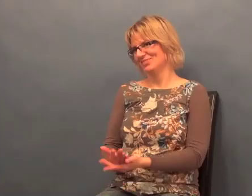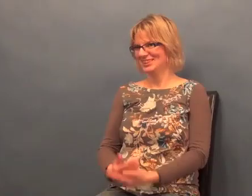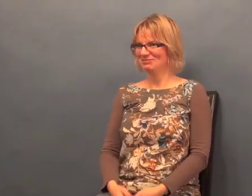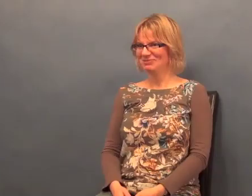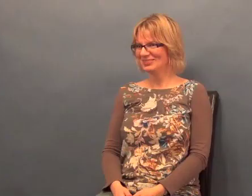Już.